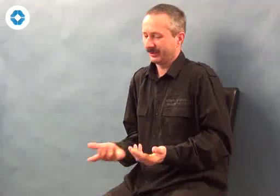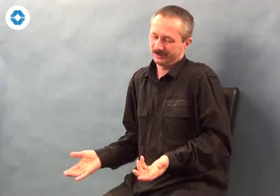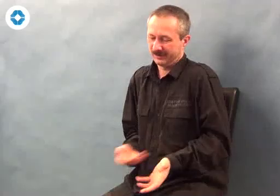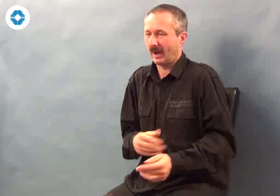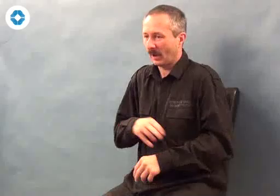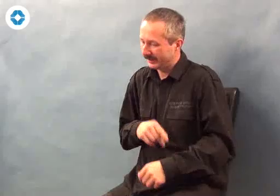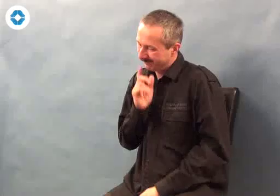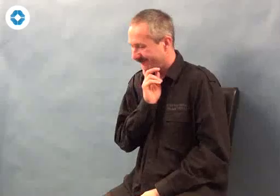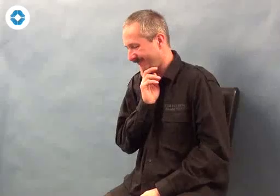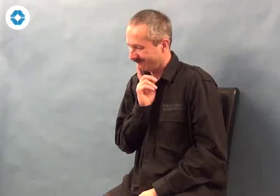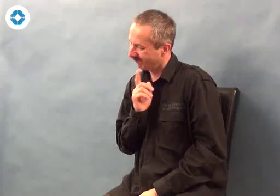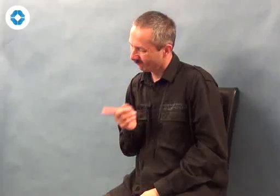Policjant patrzy na niego i grozi mu palcem.